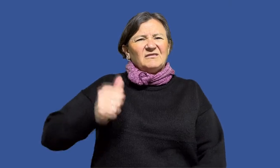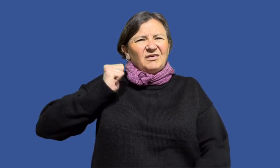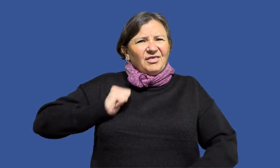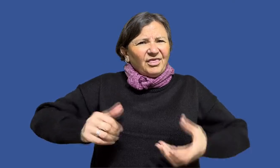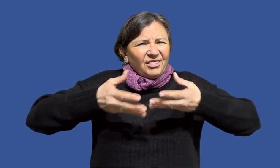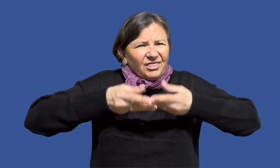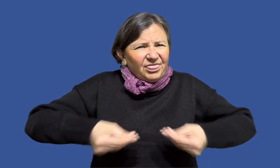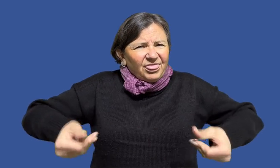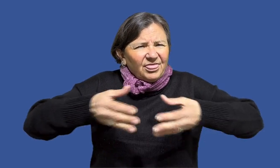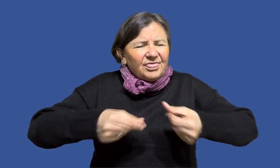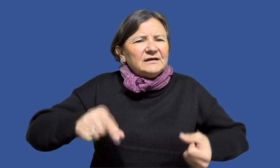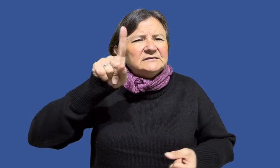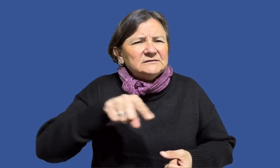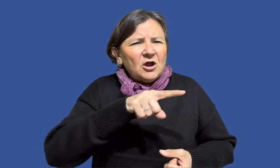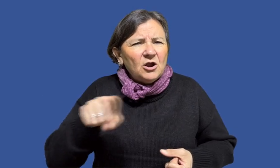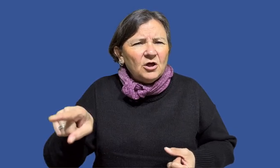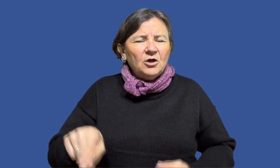Tens diarrea?